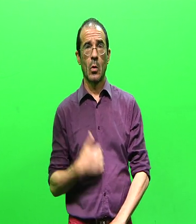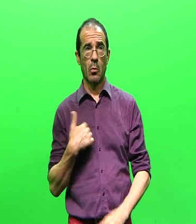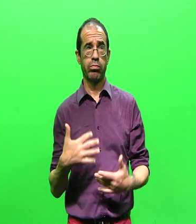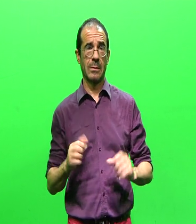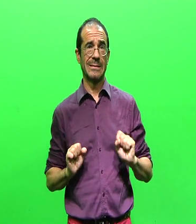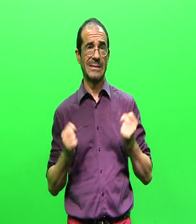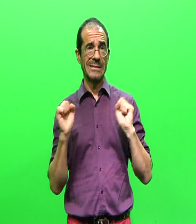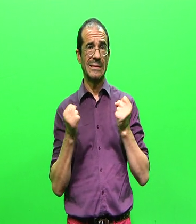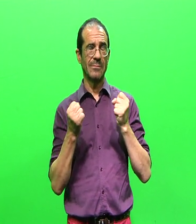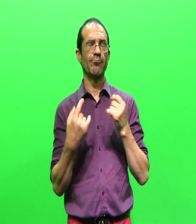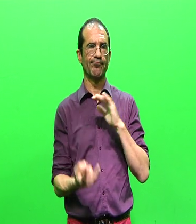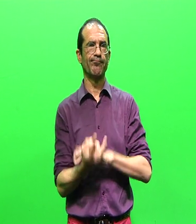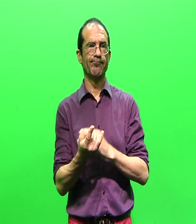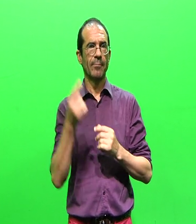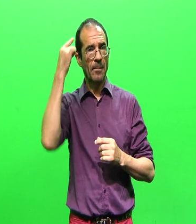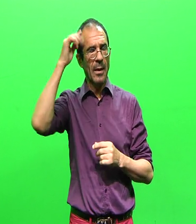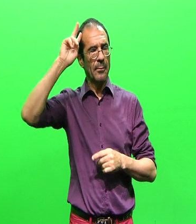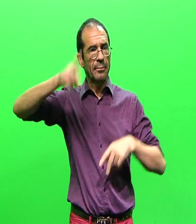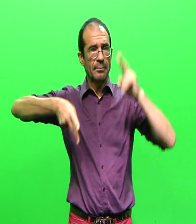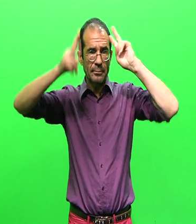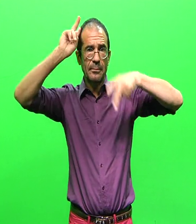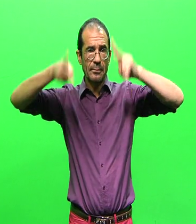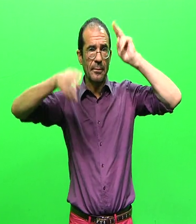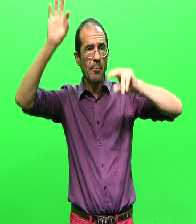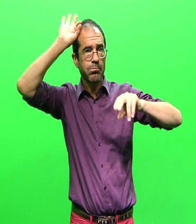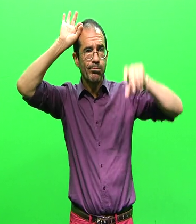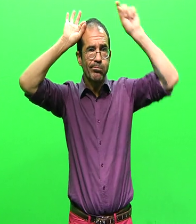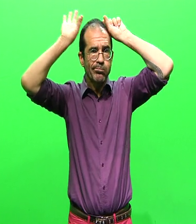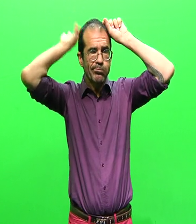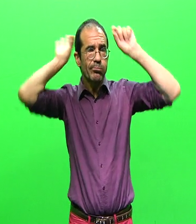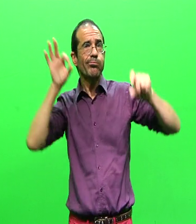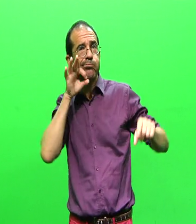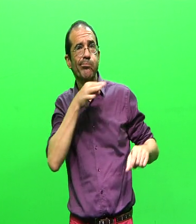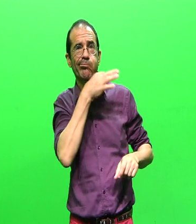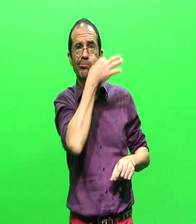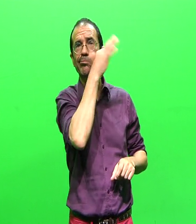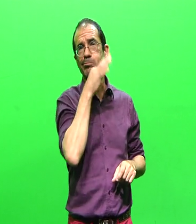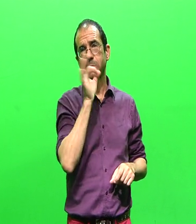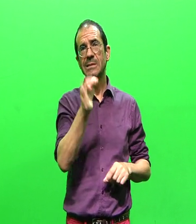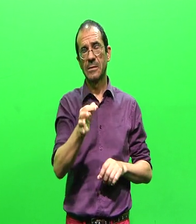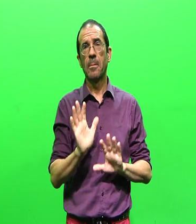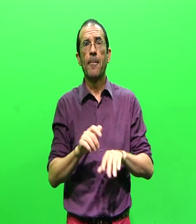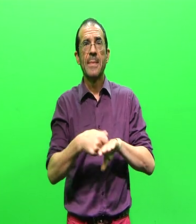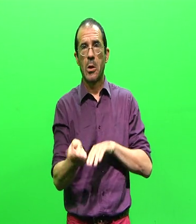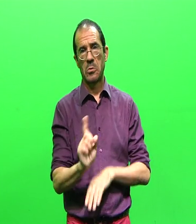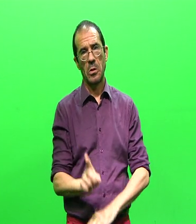Em cauen força els cabells, és per culpa de l'estrès, i tinc clapes pel cap i la barba, però no per la pell.